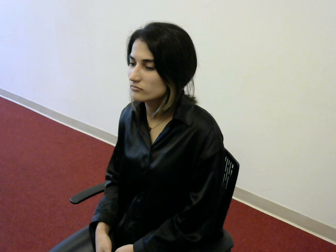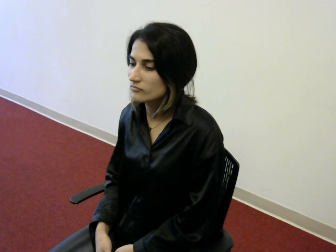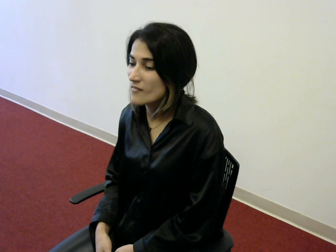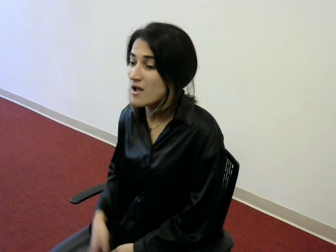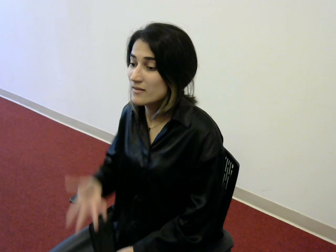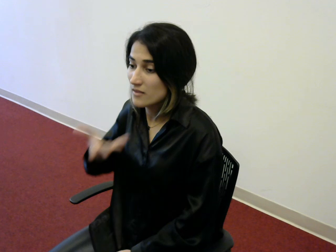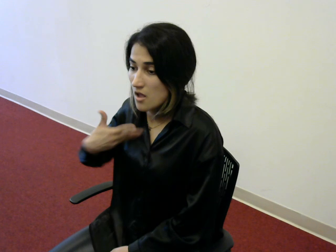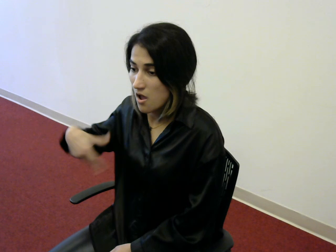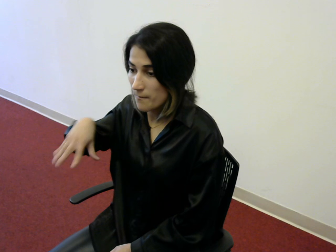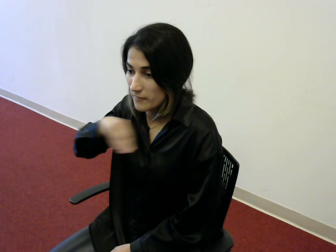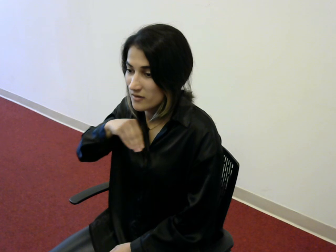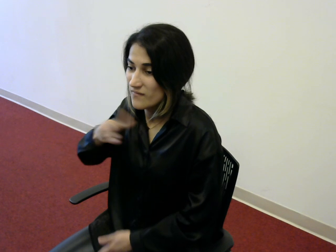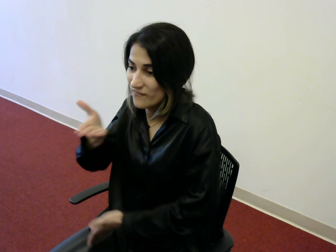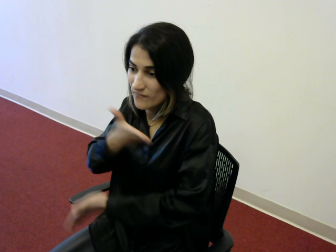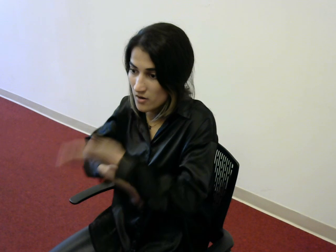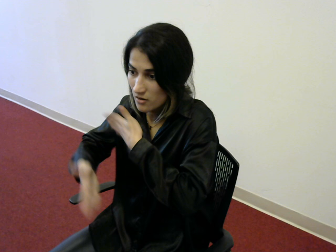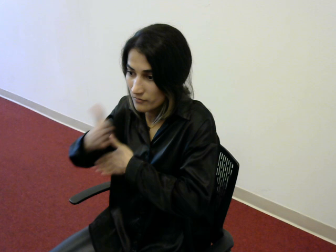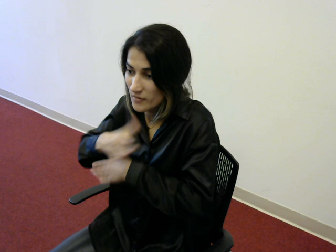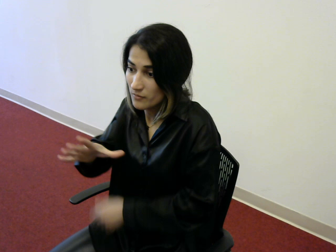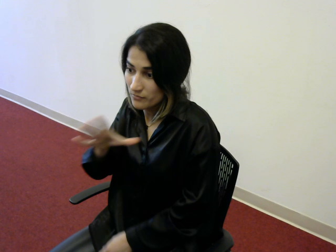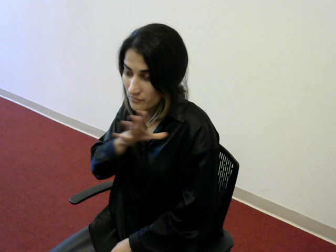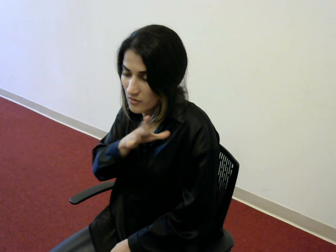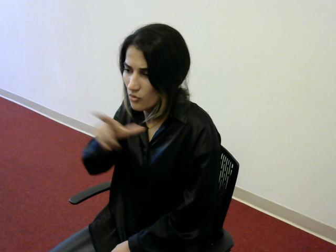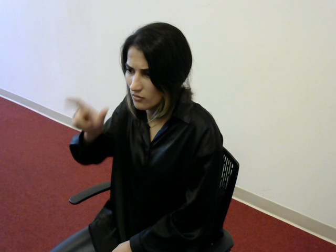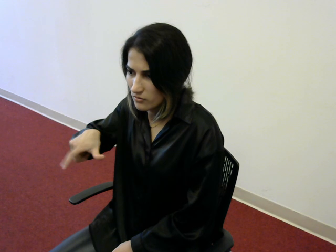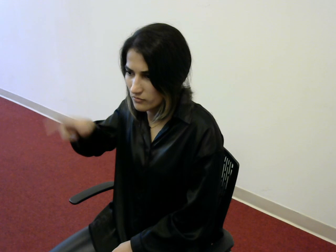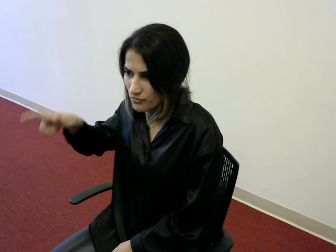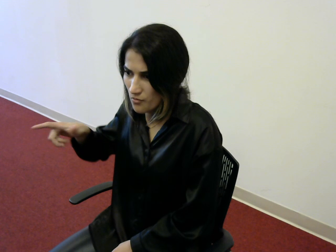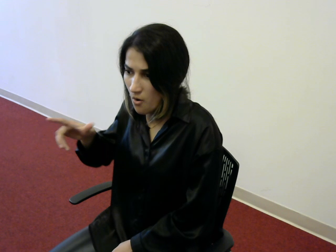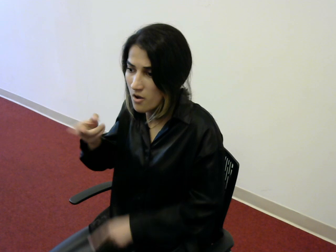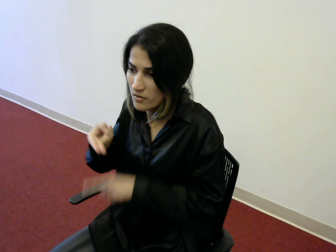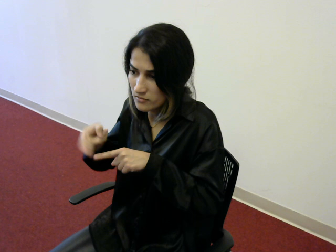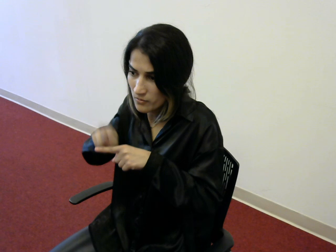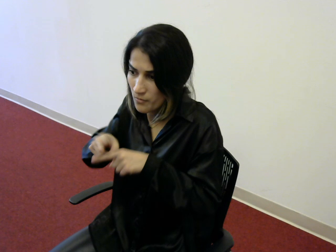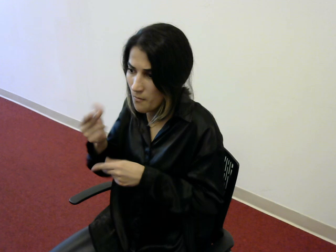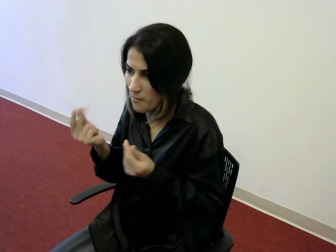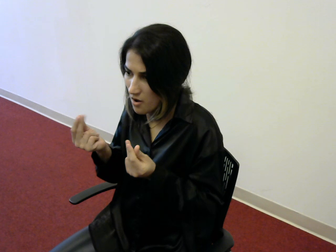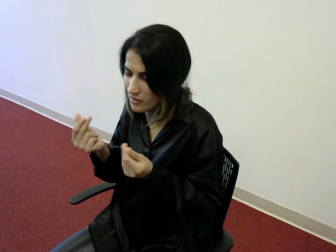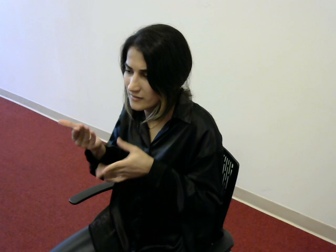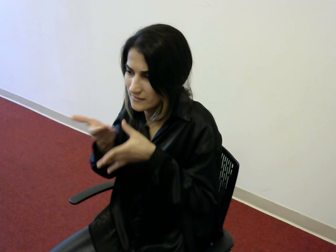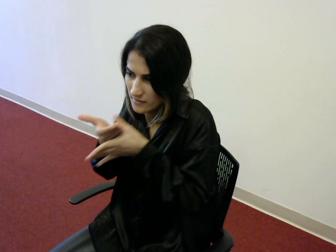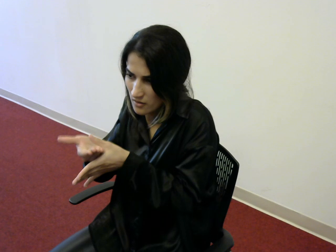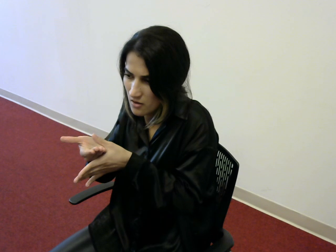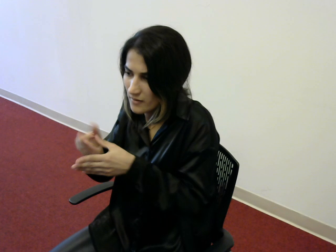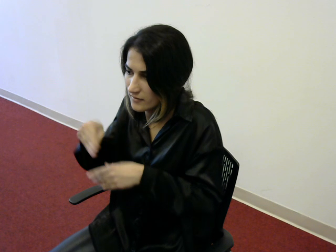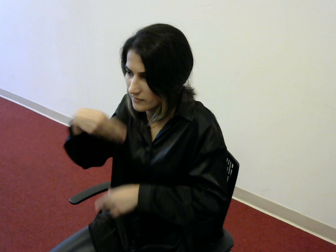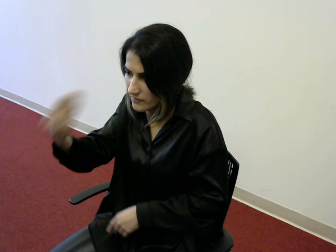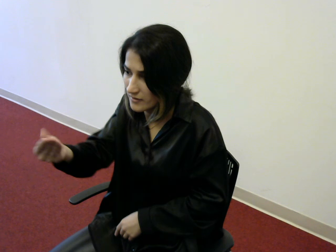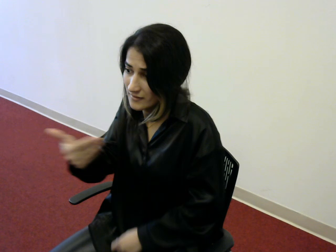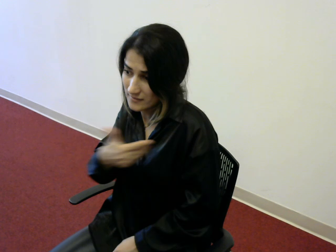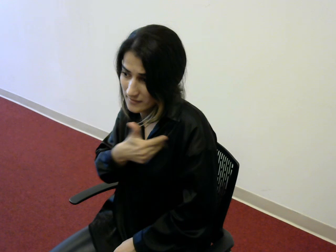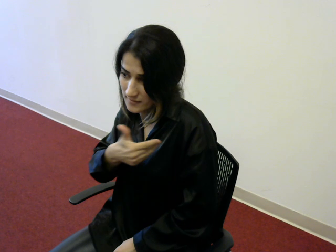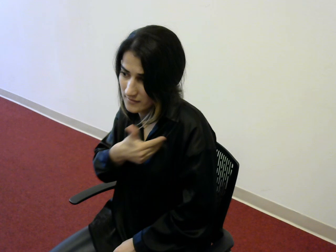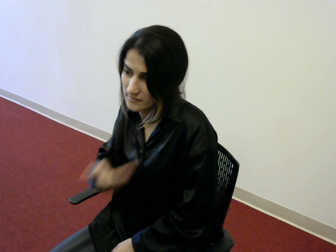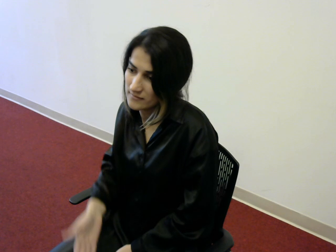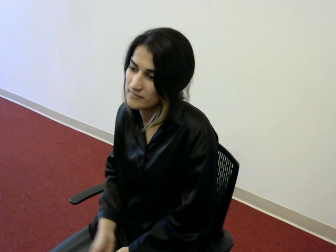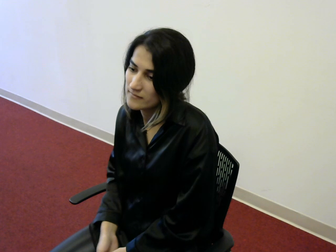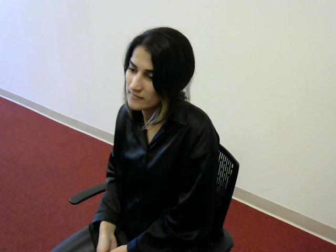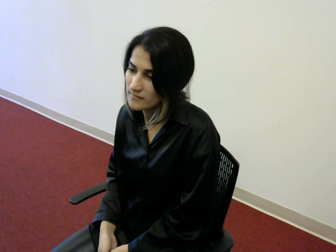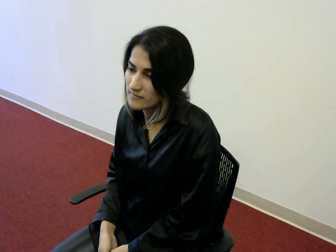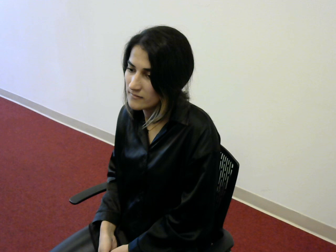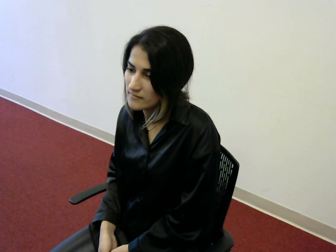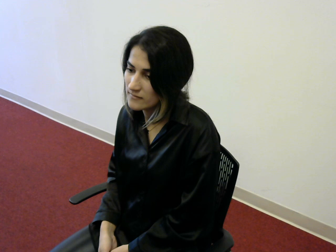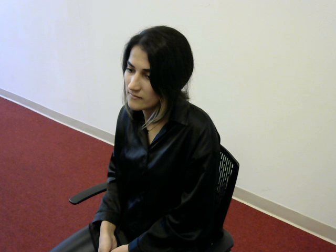Biz əlilliyi olan şəxslər üçün pul yardım vermək istəyirik